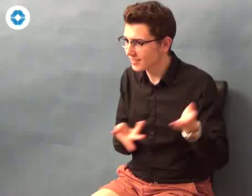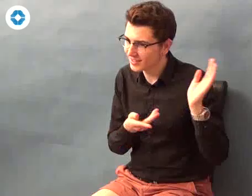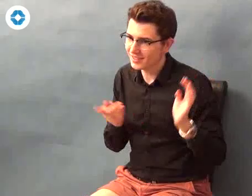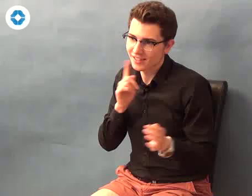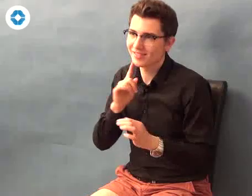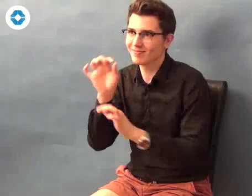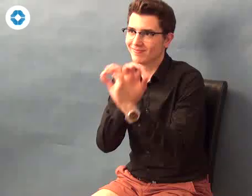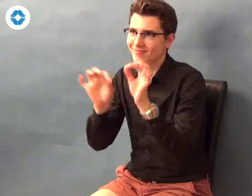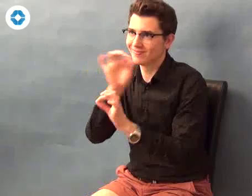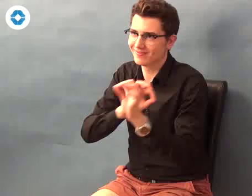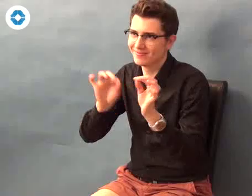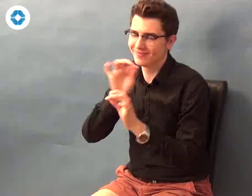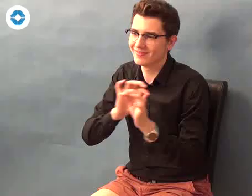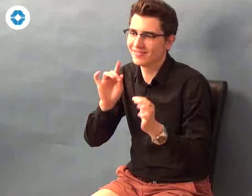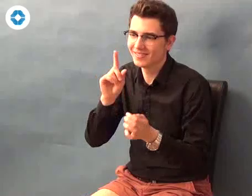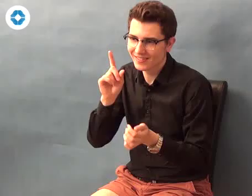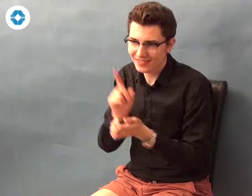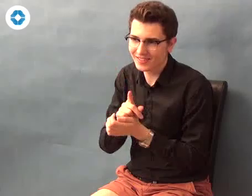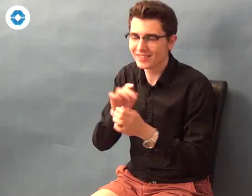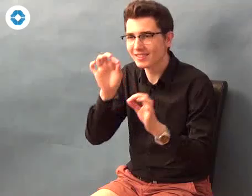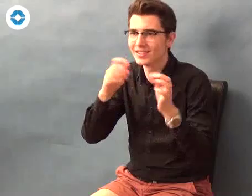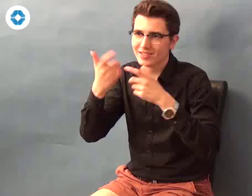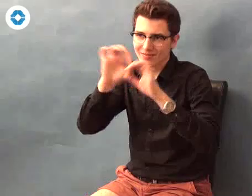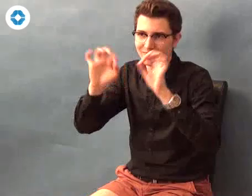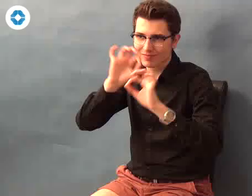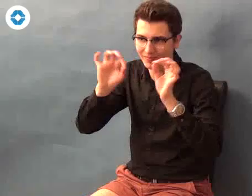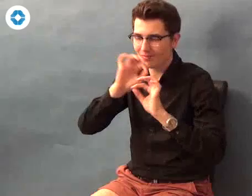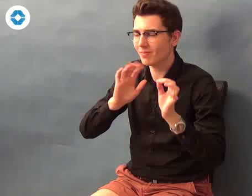Chaplin naprawia okno. Udaje mu się.